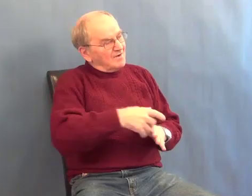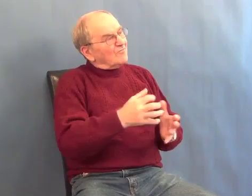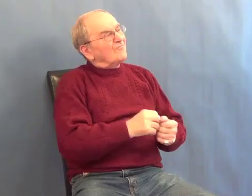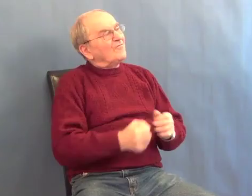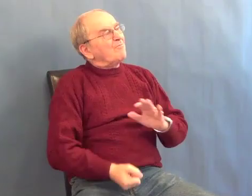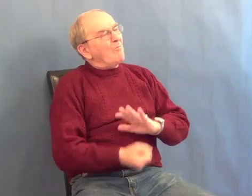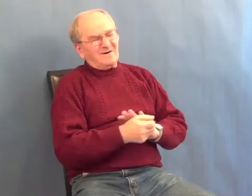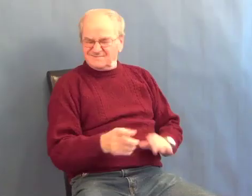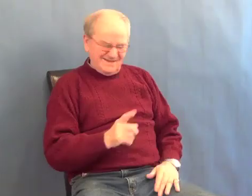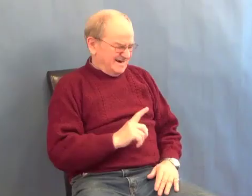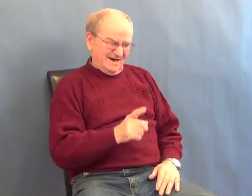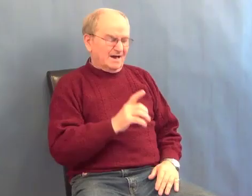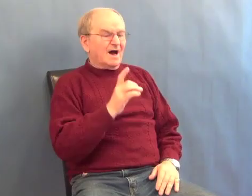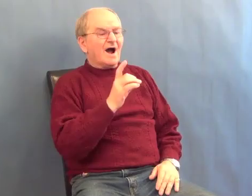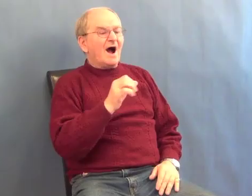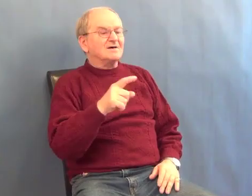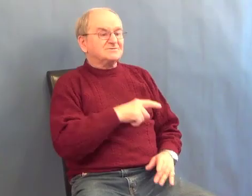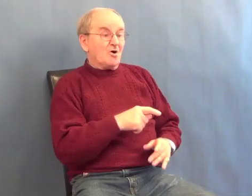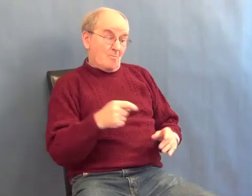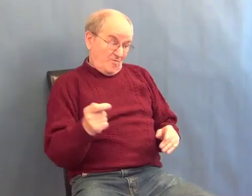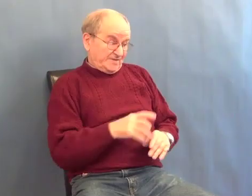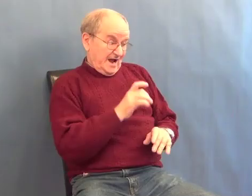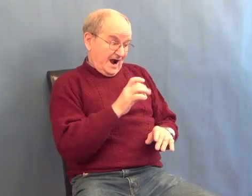Ktoś mówił, że złodziej miał bomba w torbie, ale tak naprawdę to wybuch spowodował gaz.